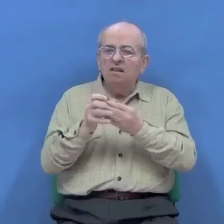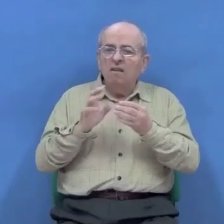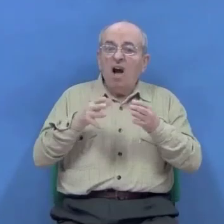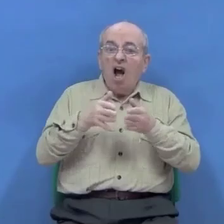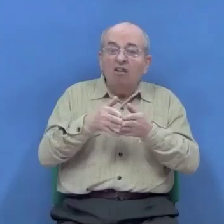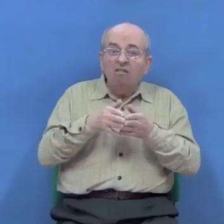Gorące, nie wolno dotykać.